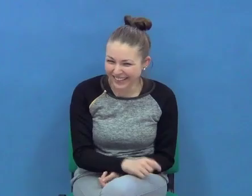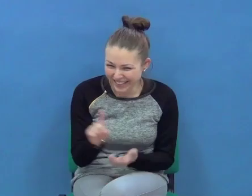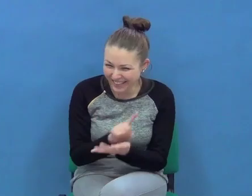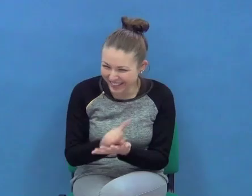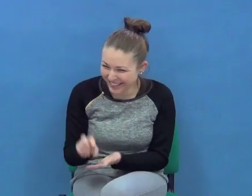To jest ryzyko.